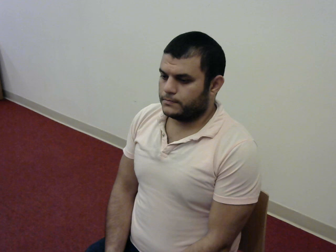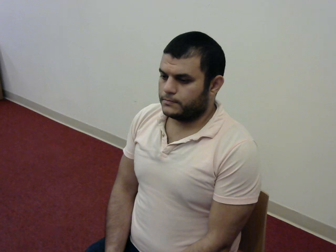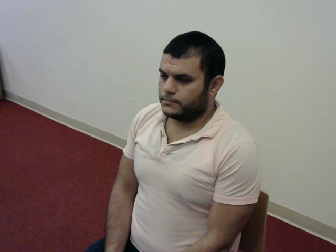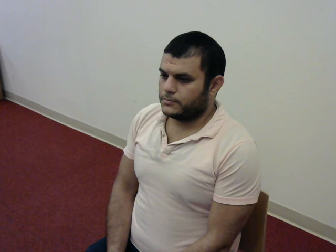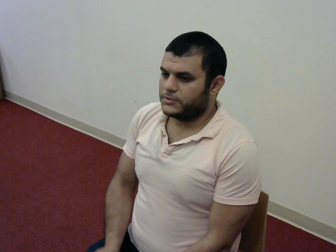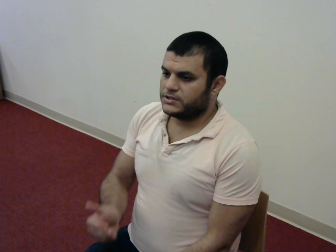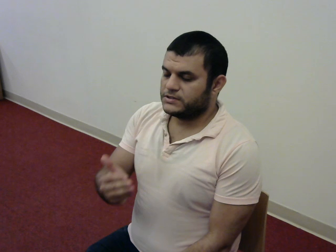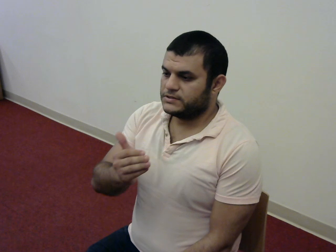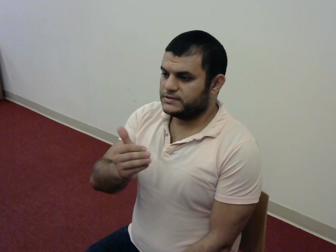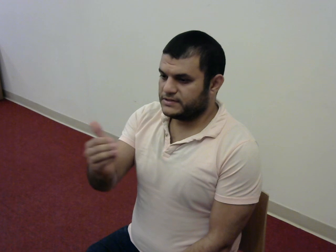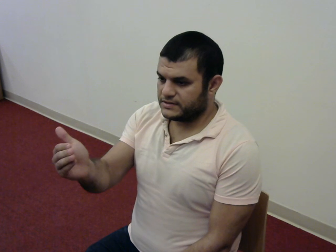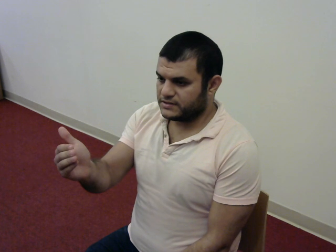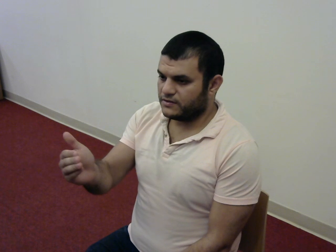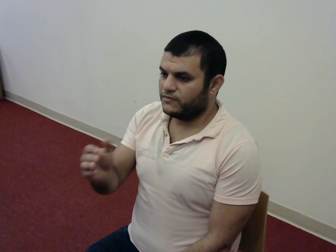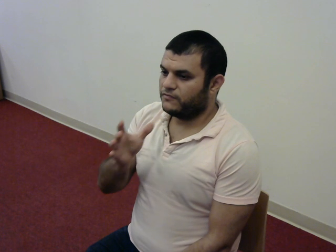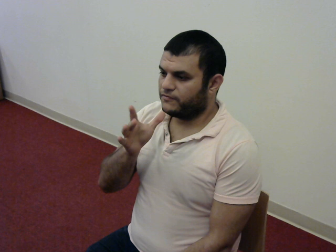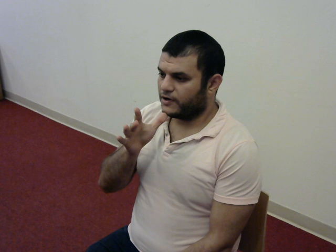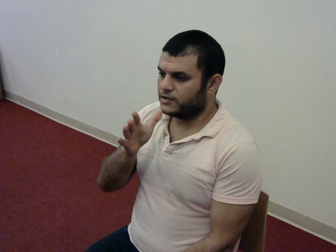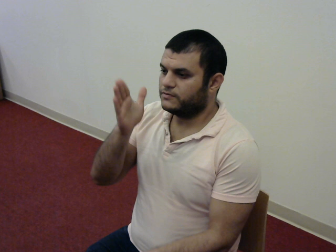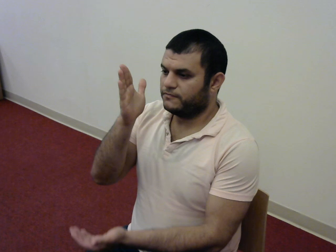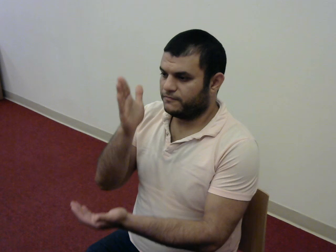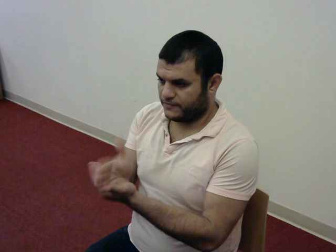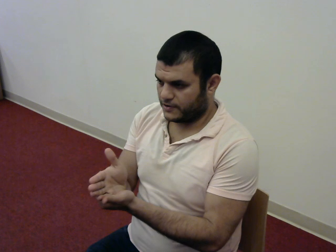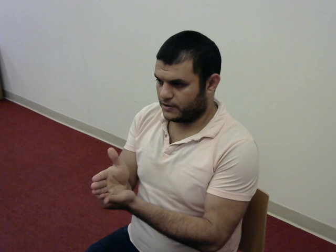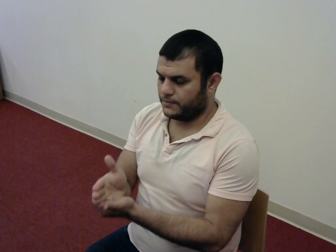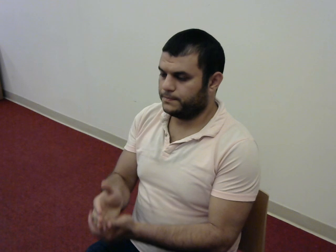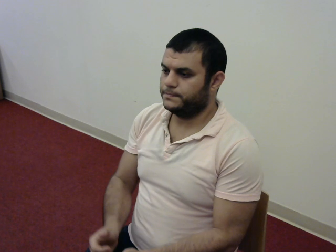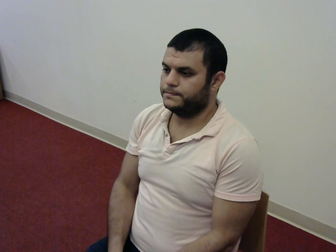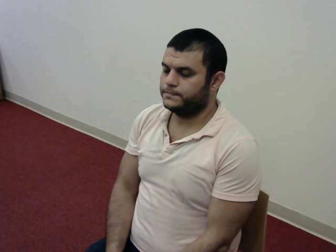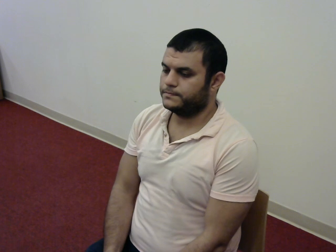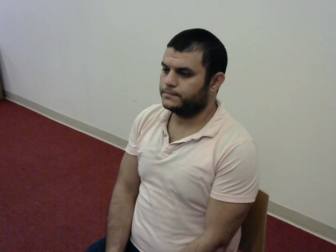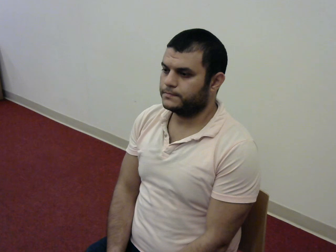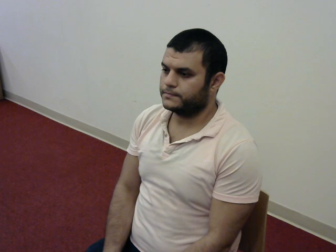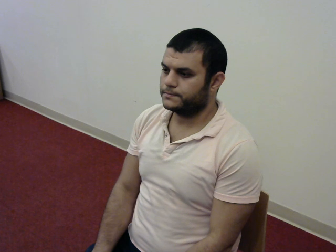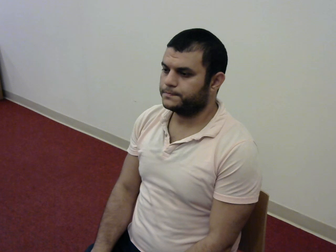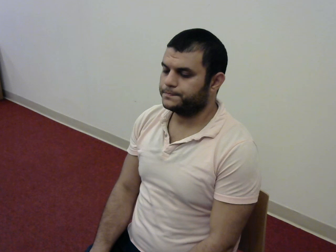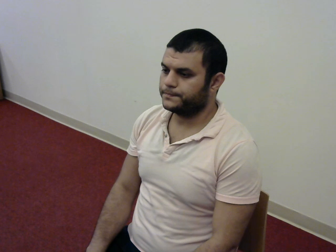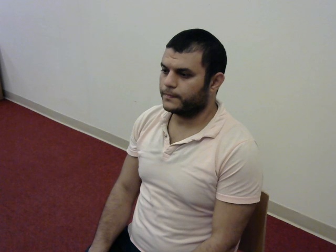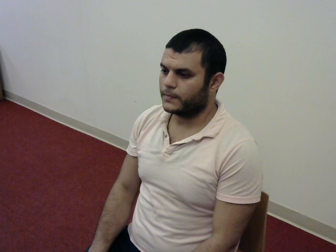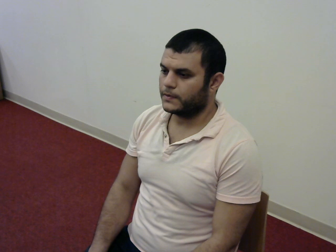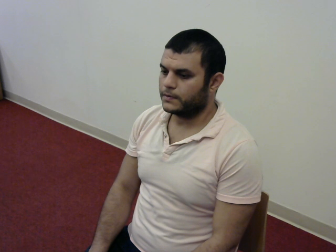Sizin vaxtınız var?